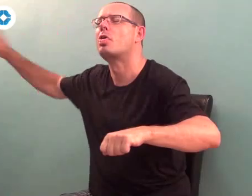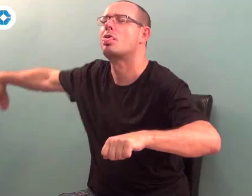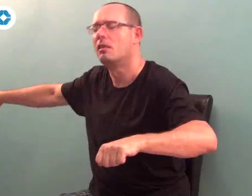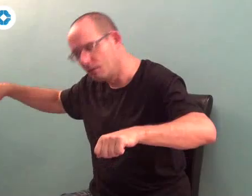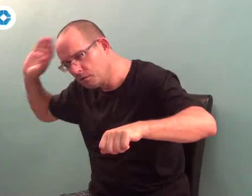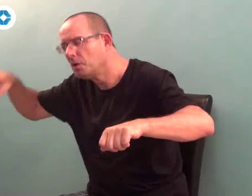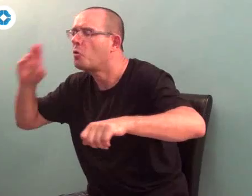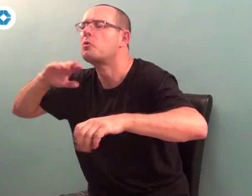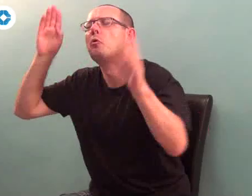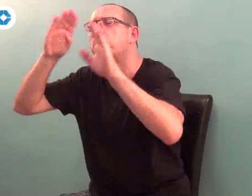Chłopak zupełnie o nim nie myślał.